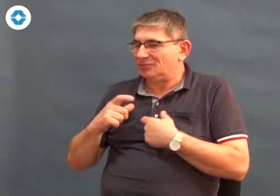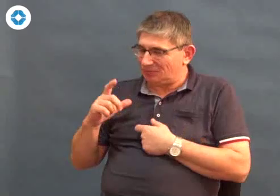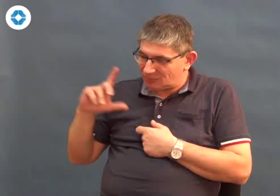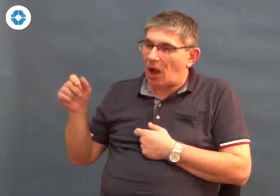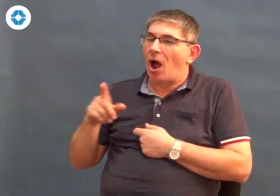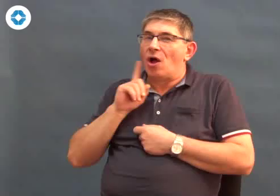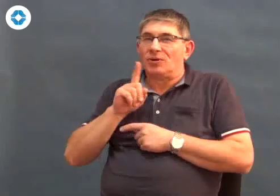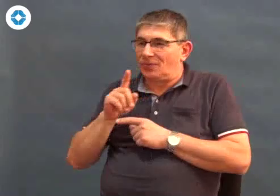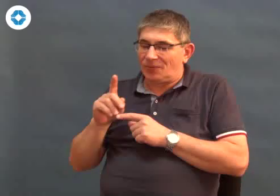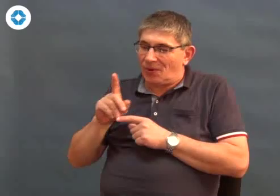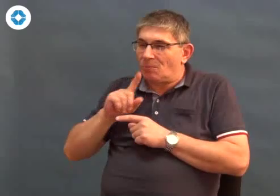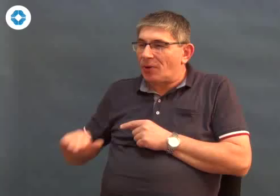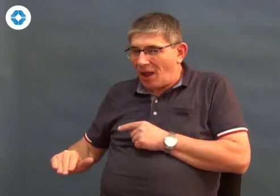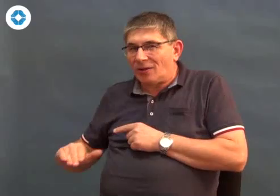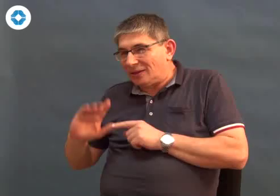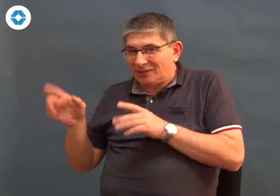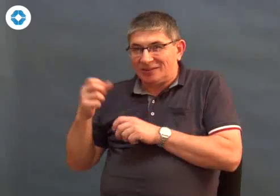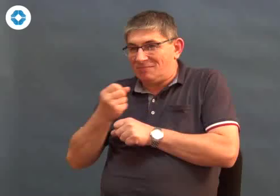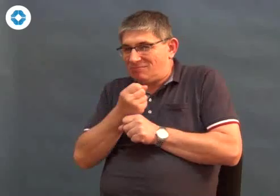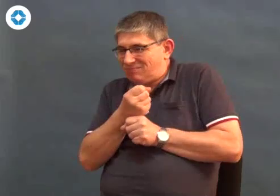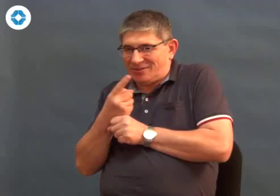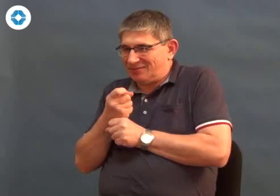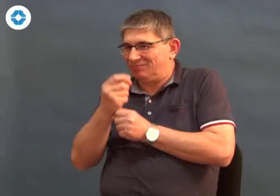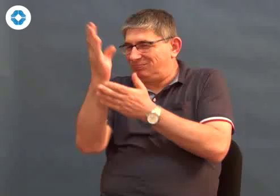Mały chłopiec rzuca kamieniem w szybę, która pęka.